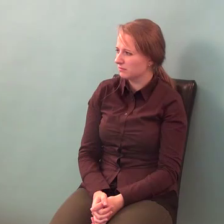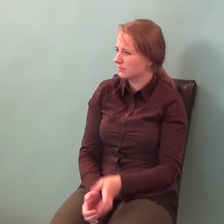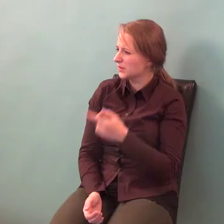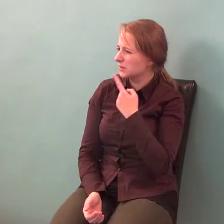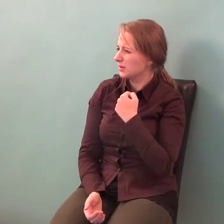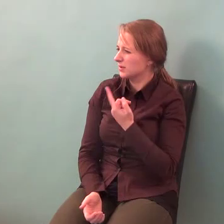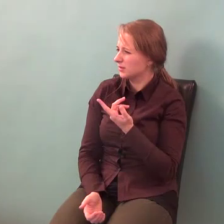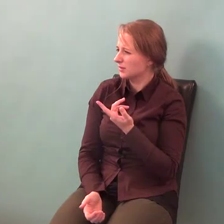Mało.